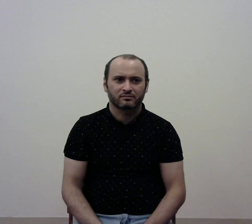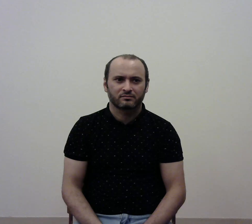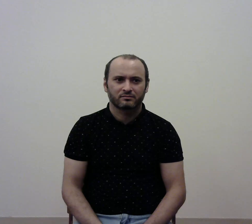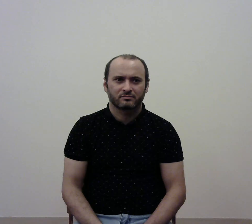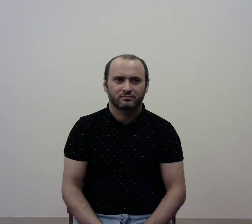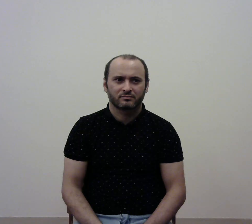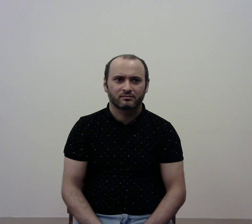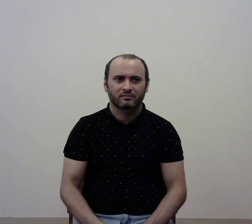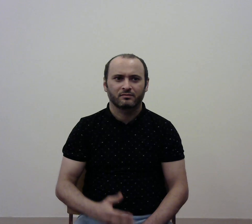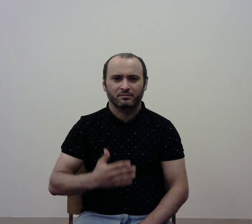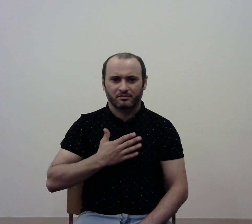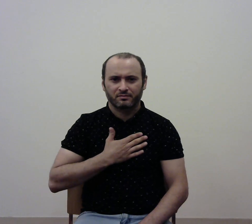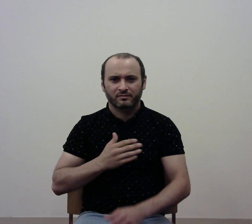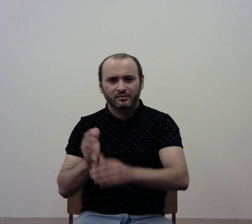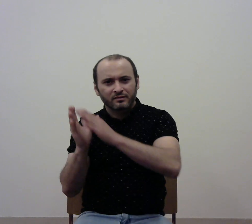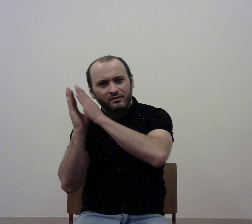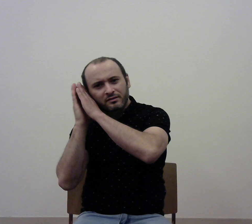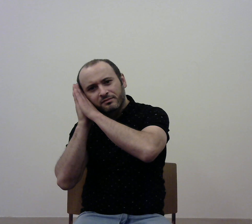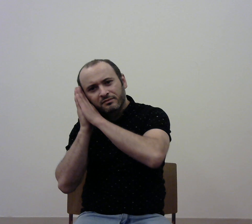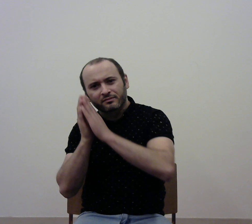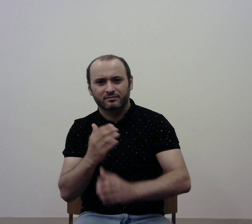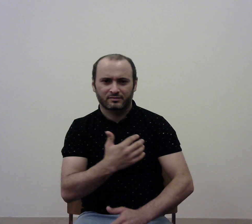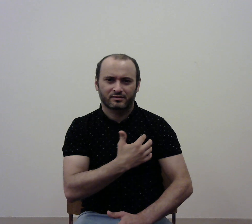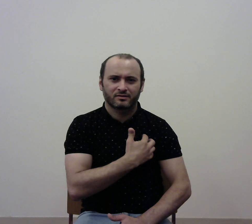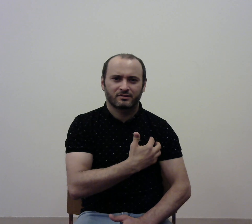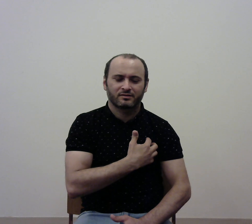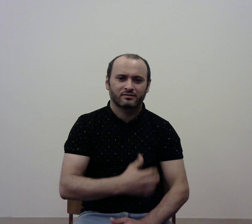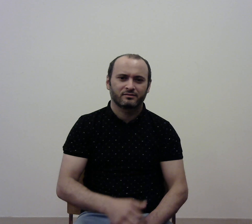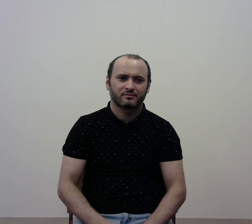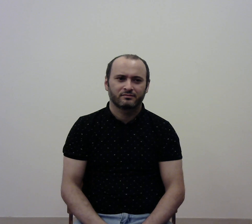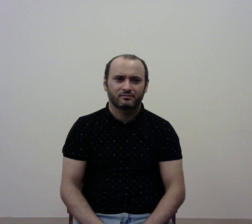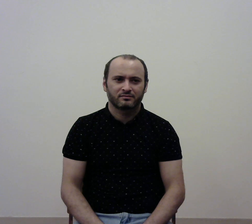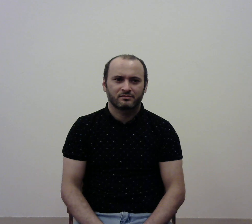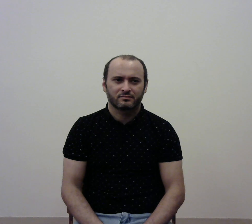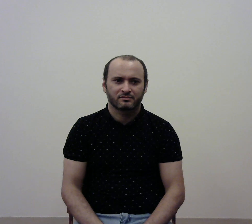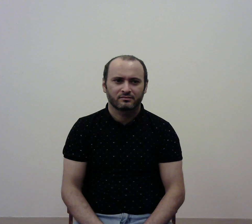Mən yatmaq istəyirəm